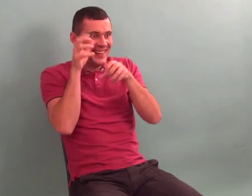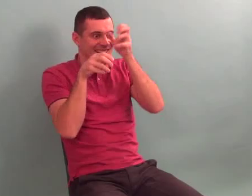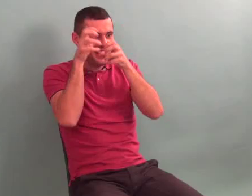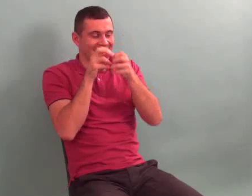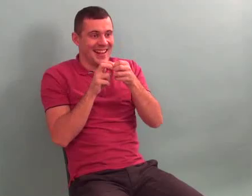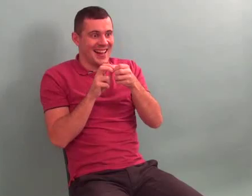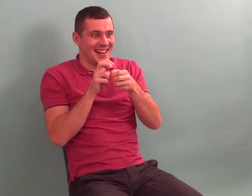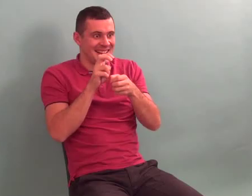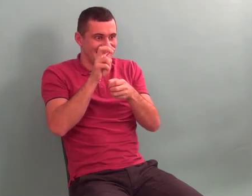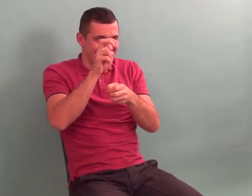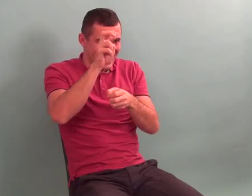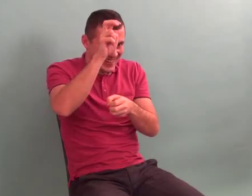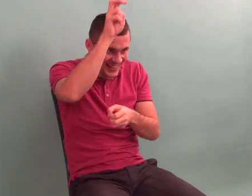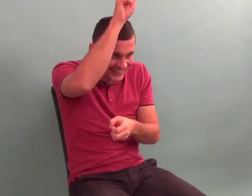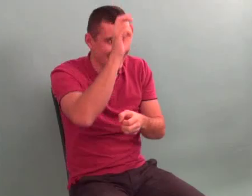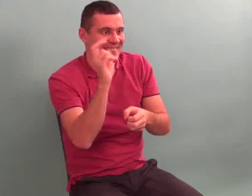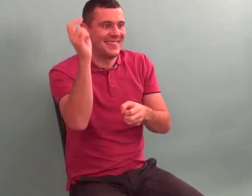Udało mu się wejść.